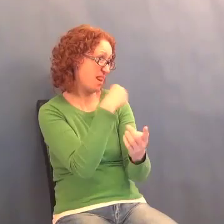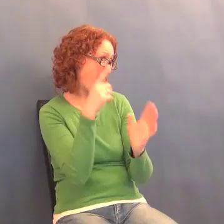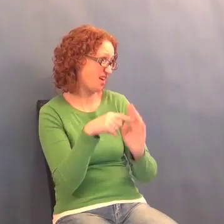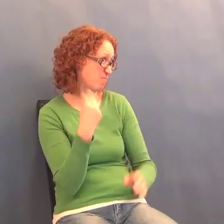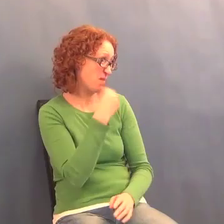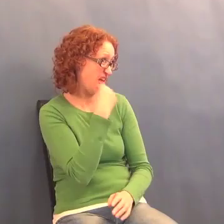Ale na plaży?